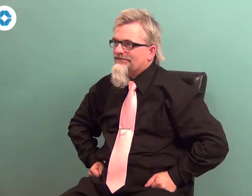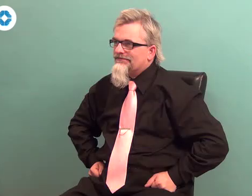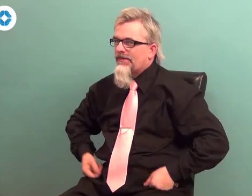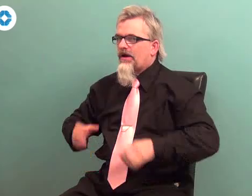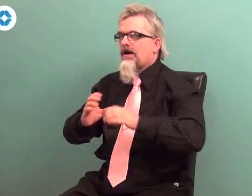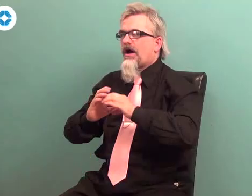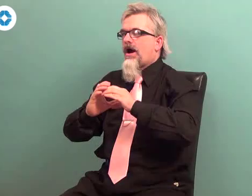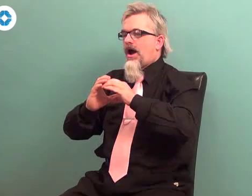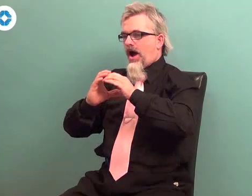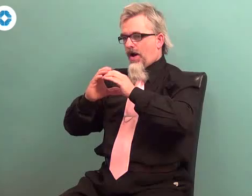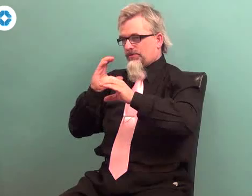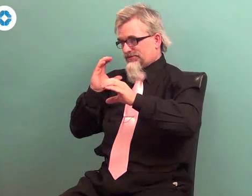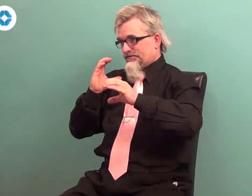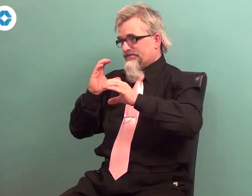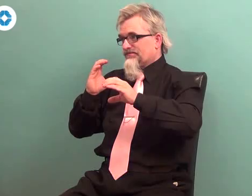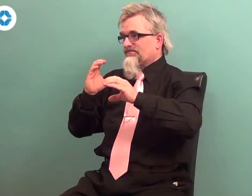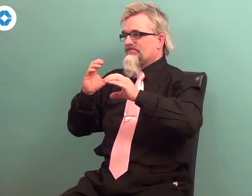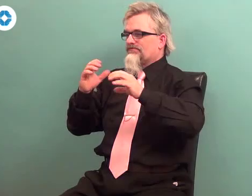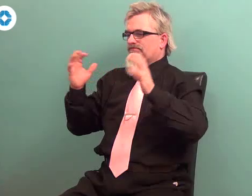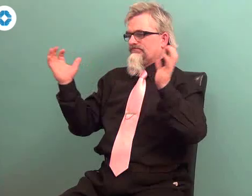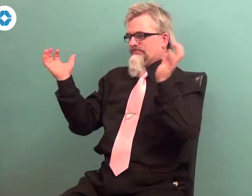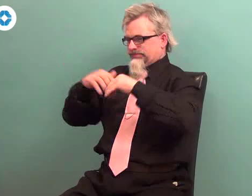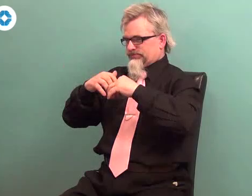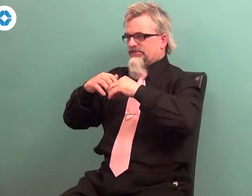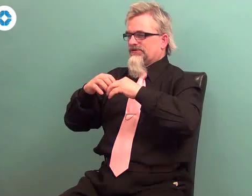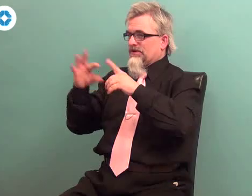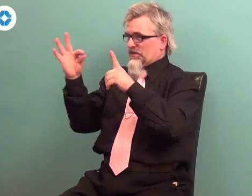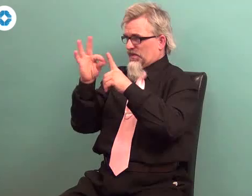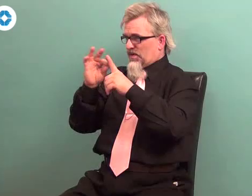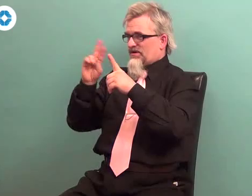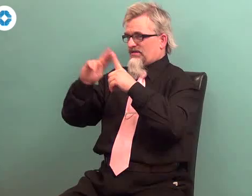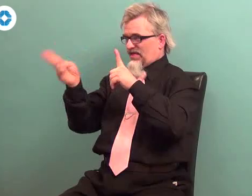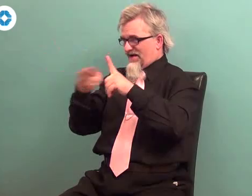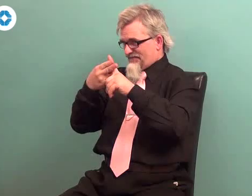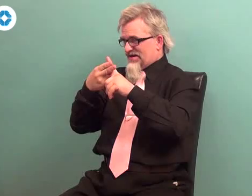Do autobusu wsiedli wszyscy: słyszący i głusi.